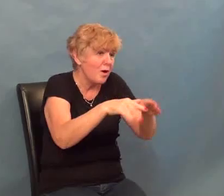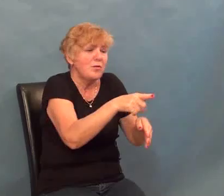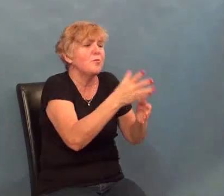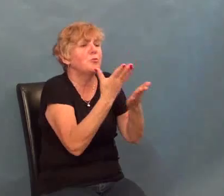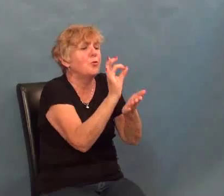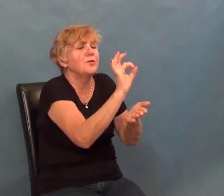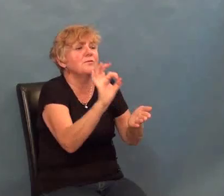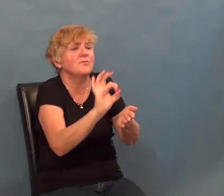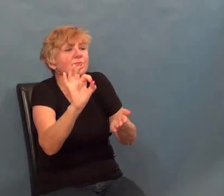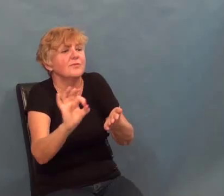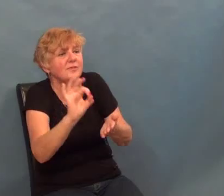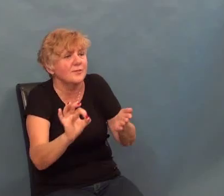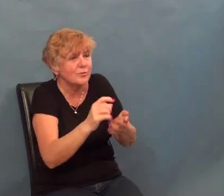To są tylko rysunki.